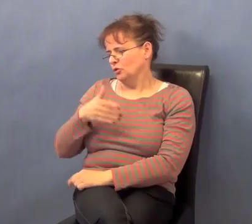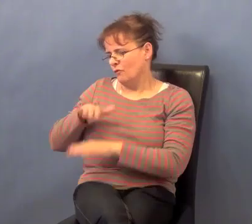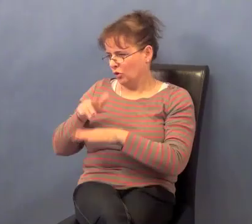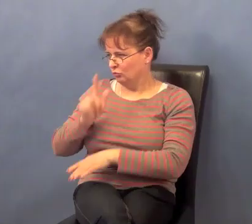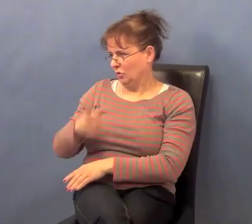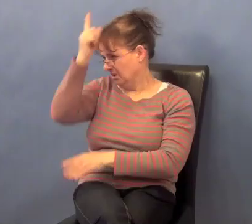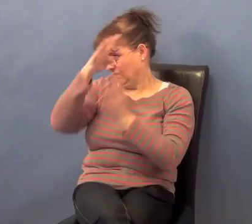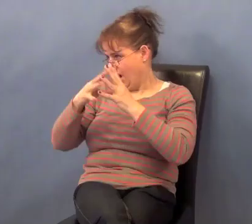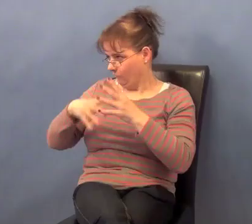Musi pić wodę, musi.